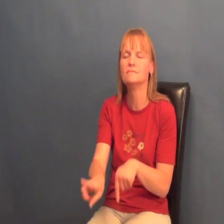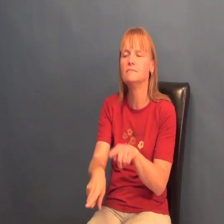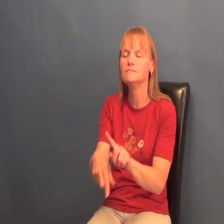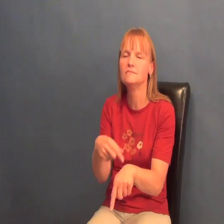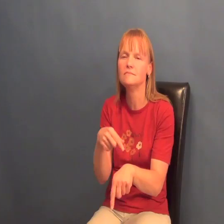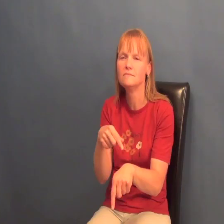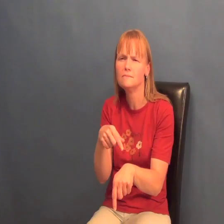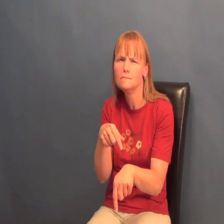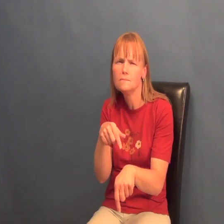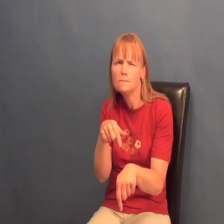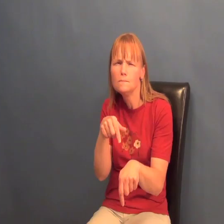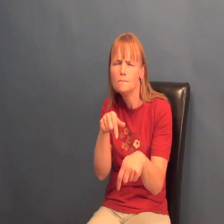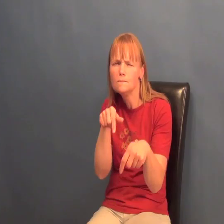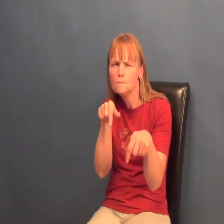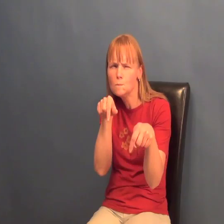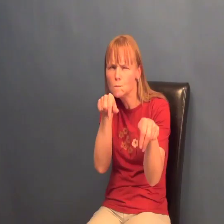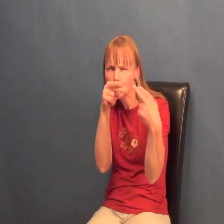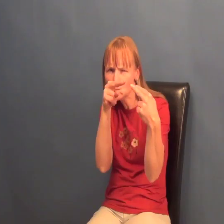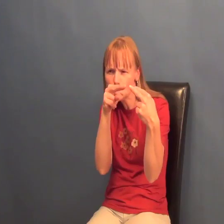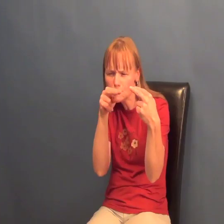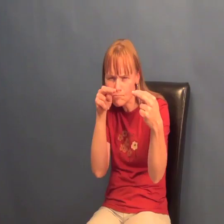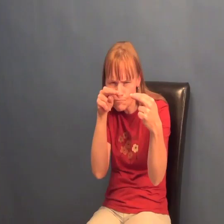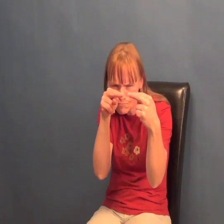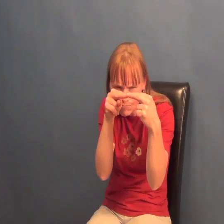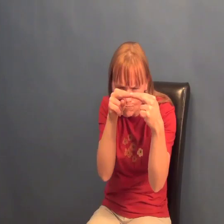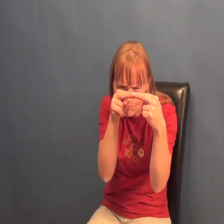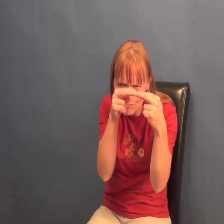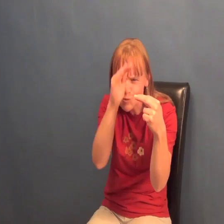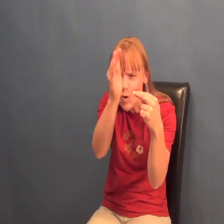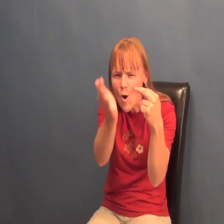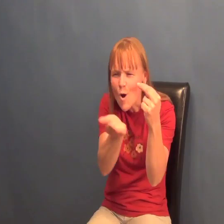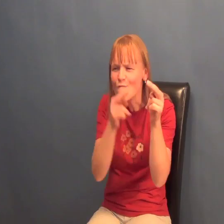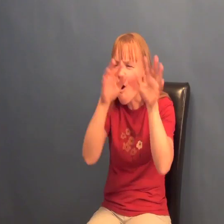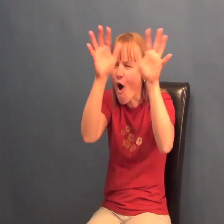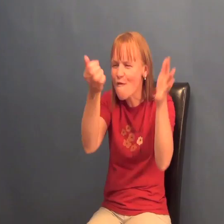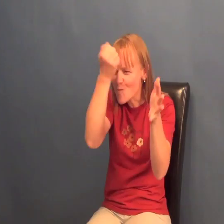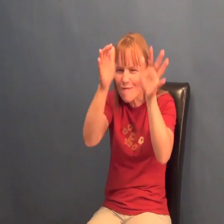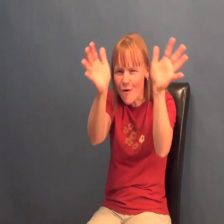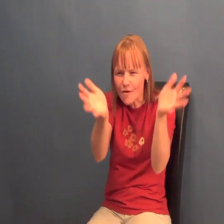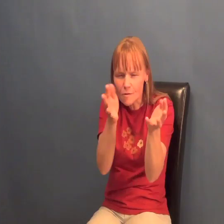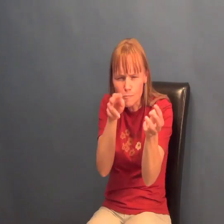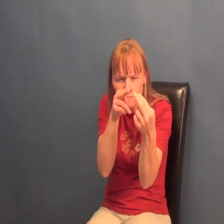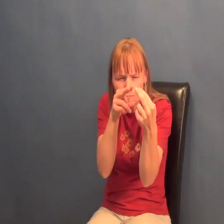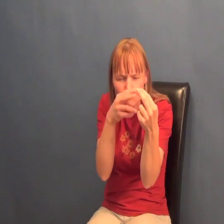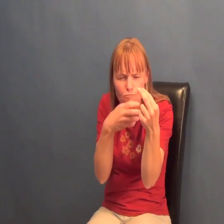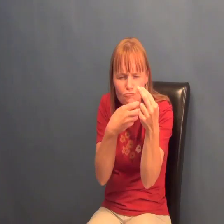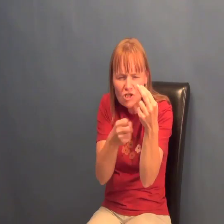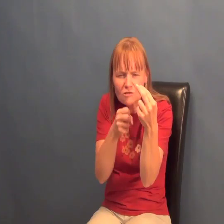Kot przechadza się. Dostrzega rybę w okrągłym akwarium. Mierzą się wzrokiem.